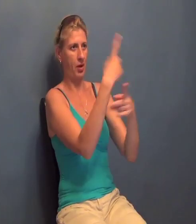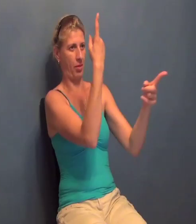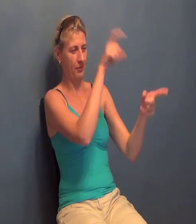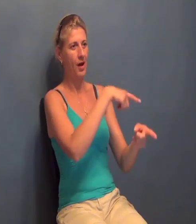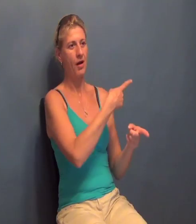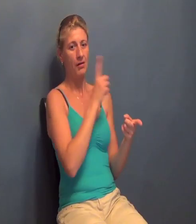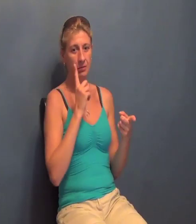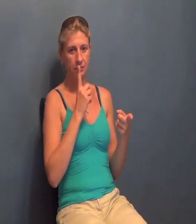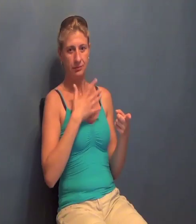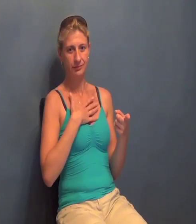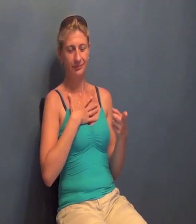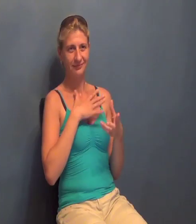Mężczyzna się przestraszył.